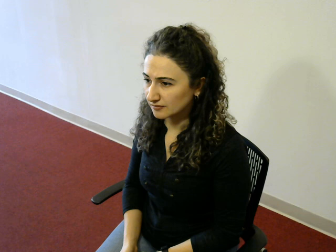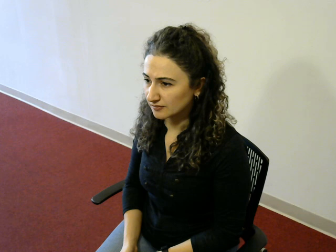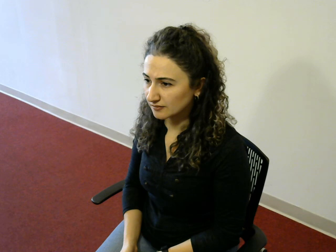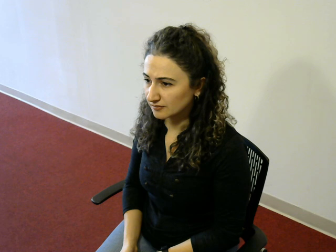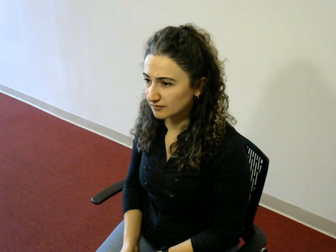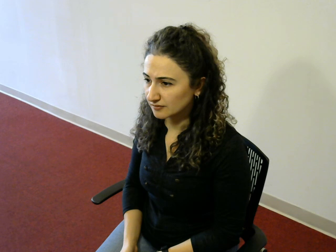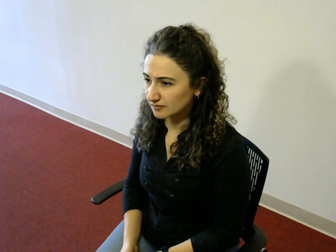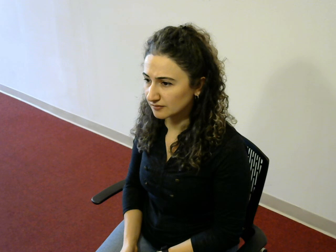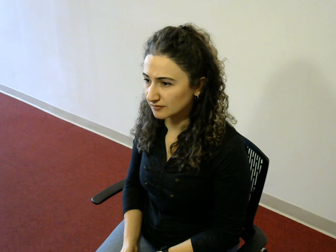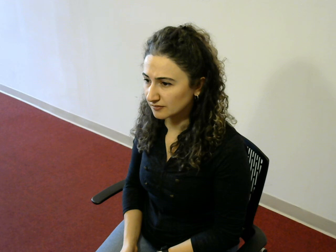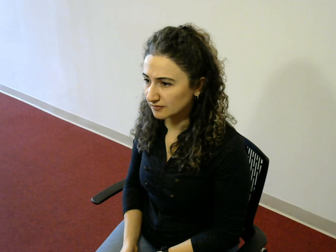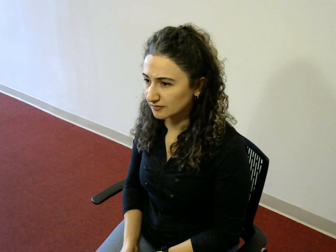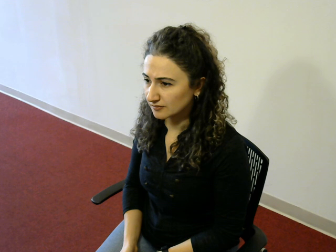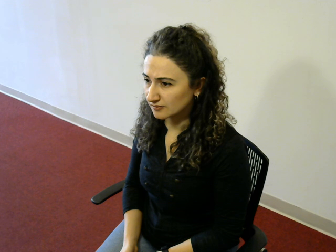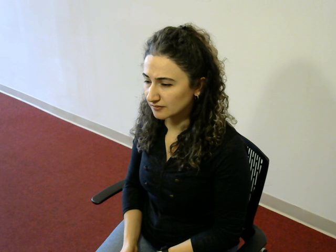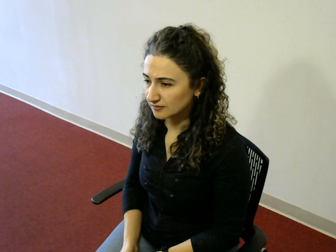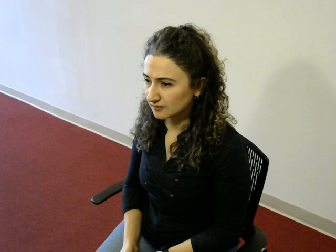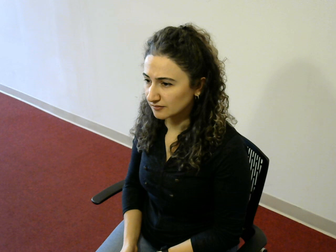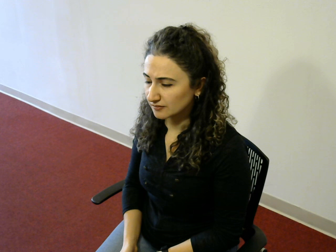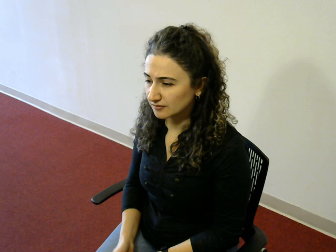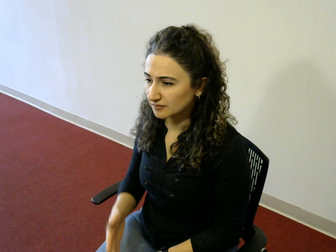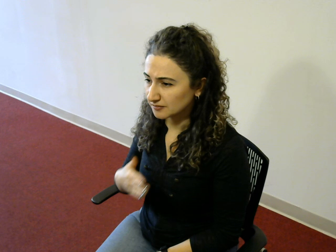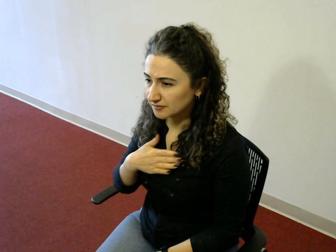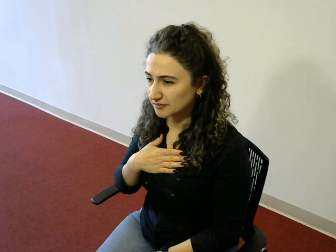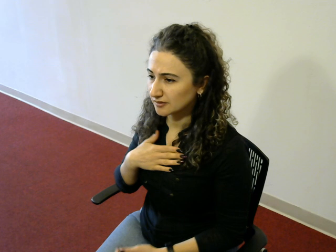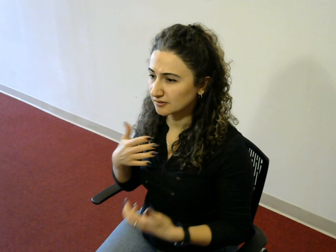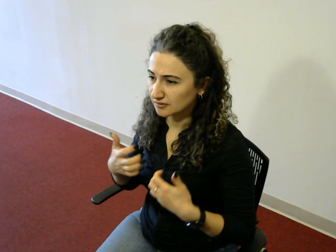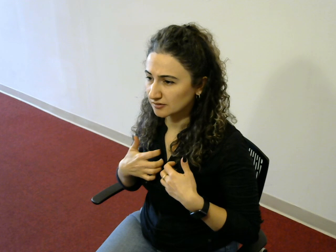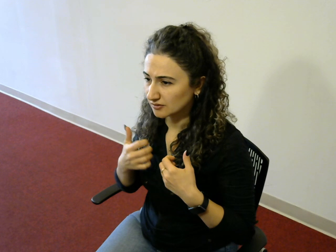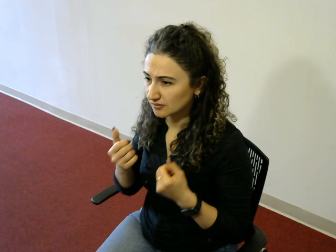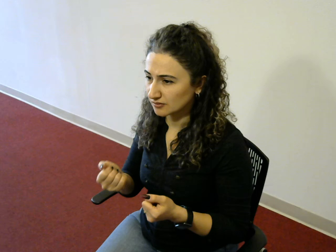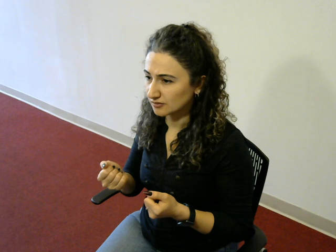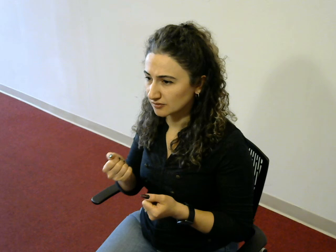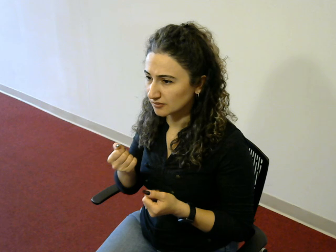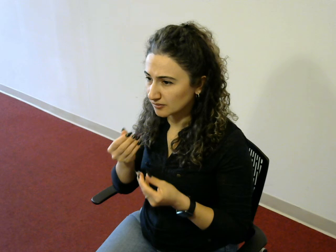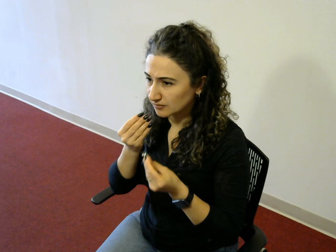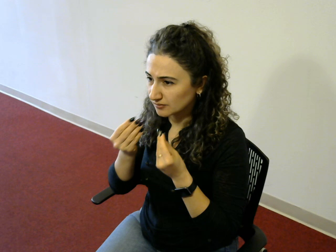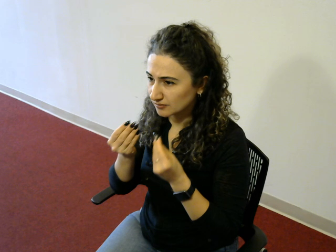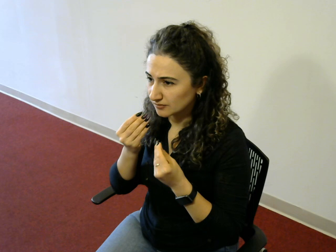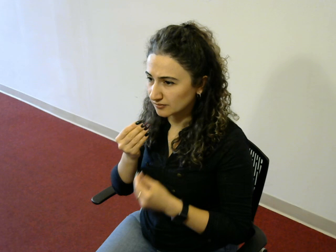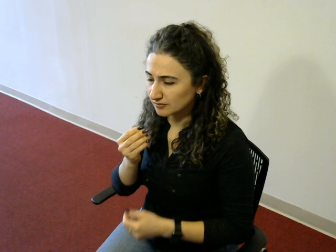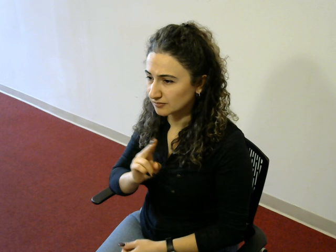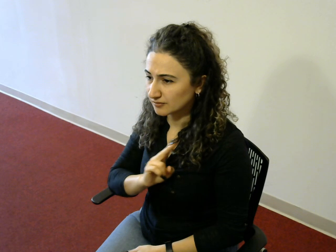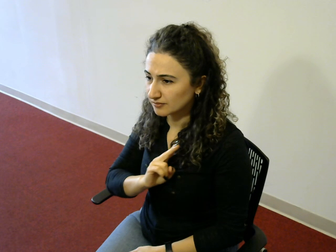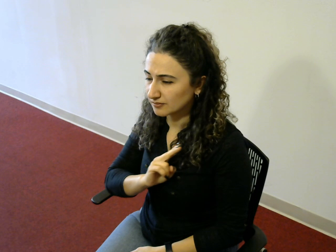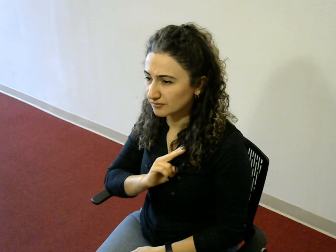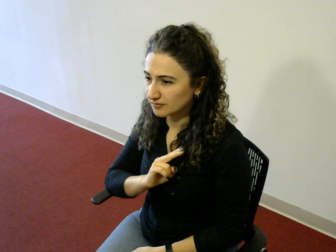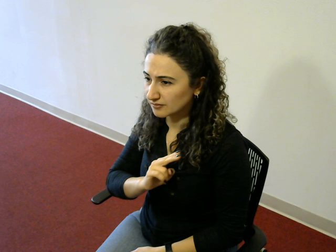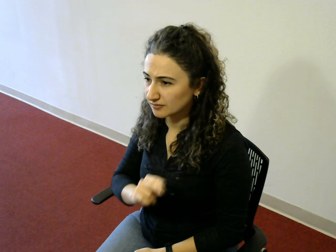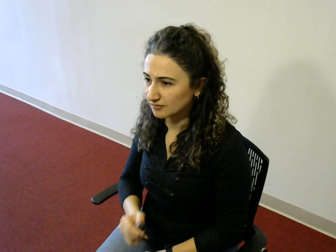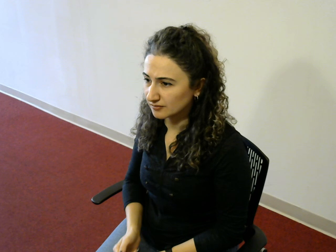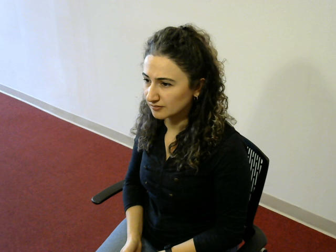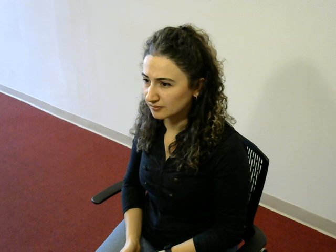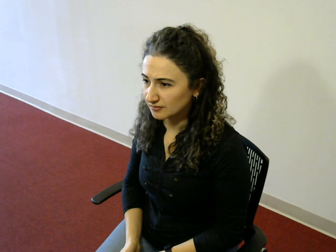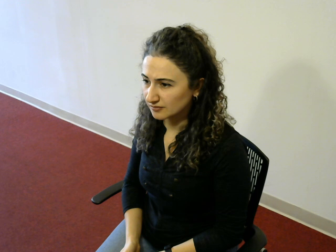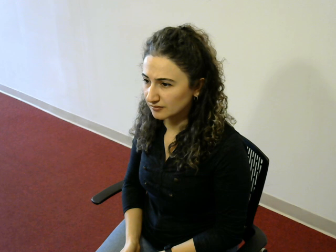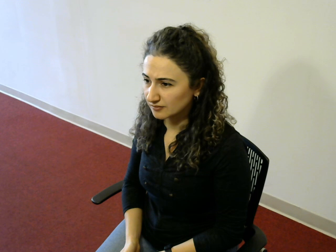Mən sağlam qidalanmağı sevirəm